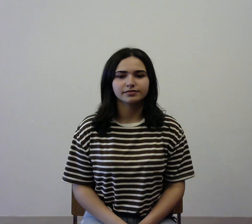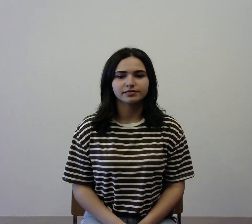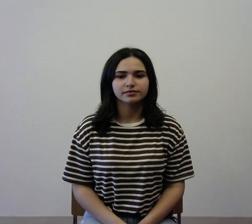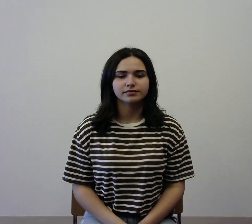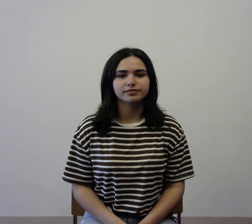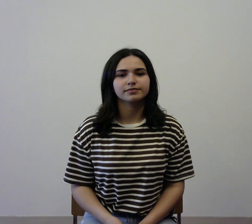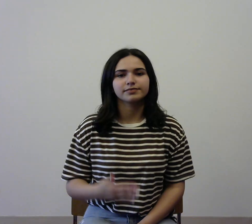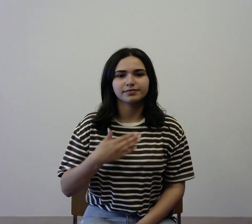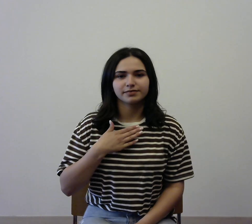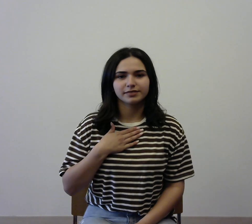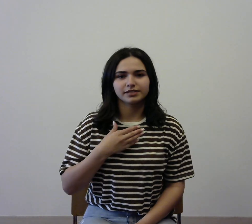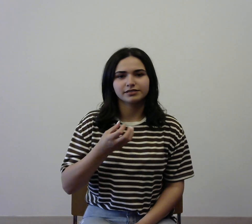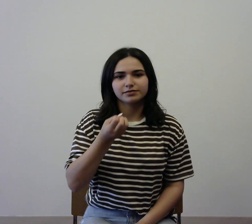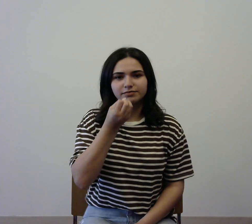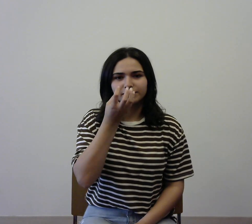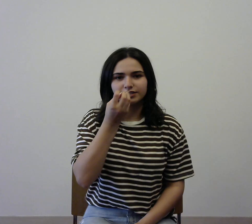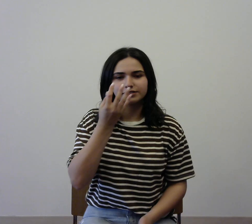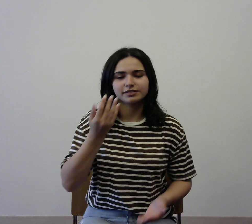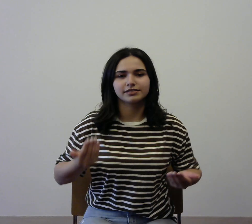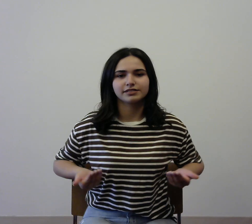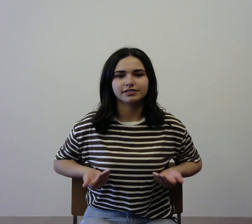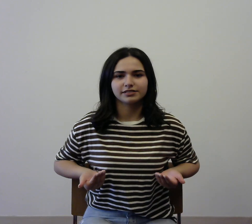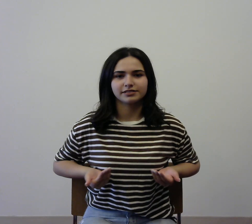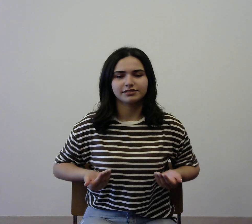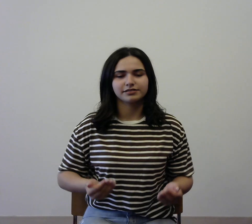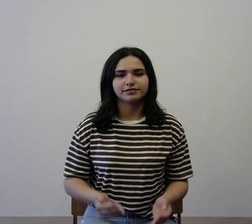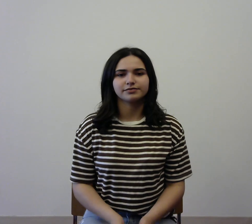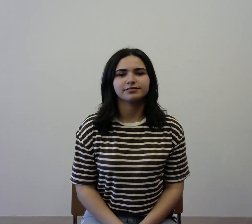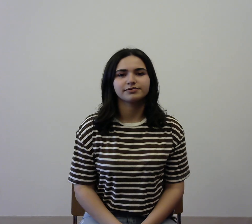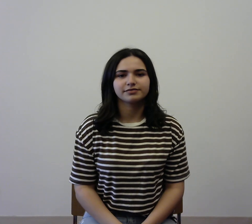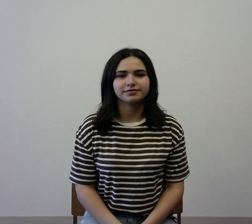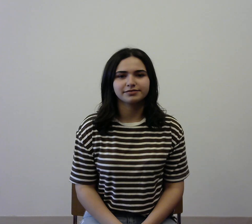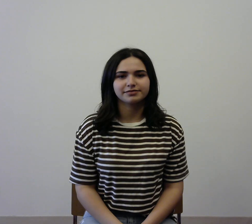Mən Bakıda yaşayıram